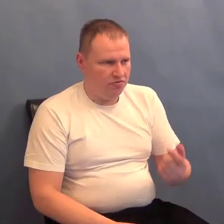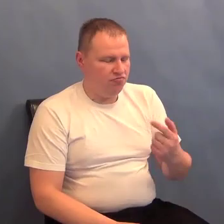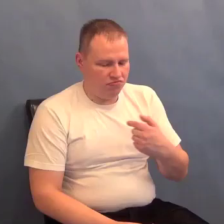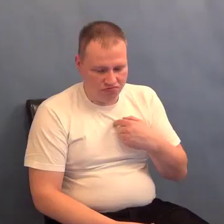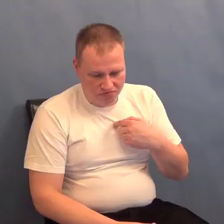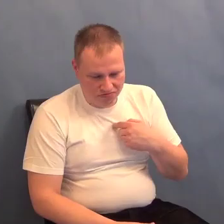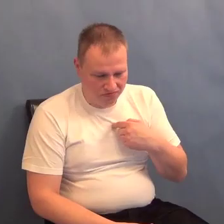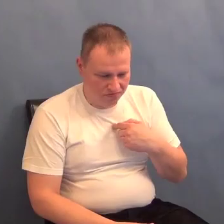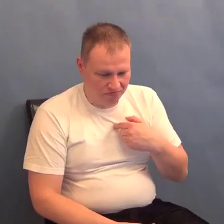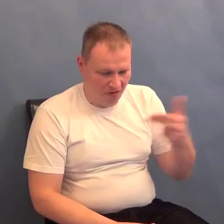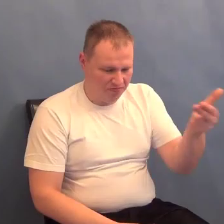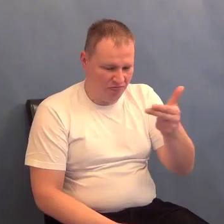Ja.